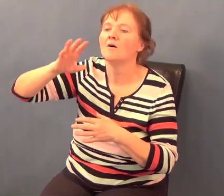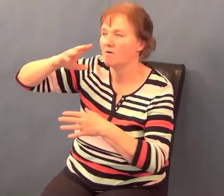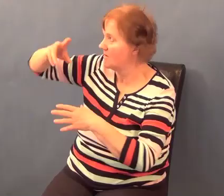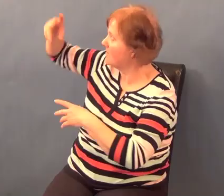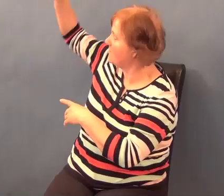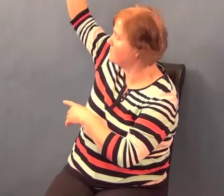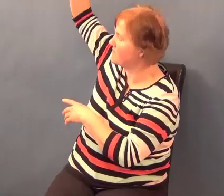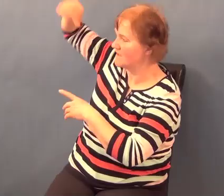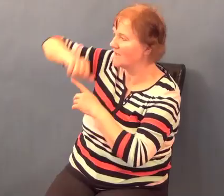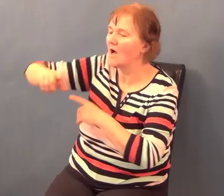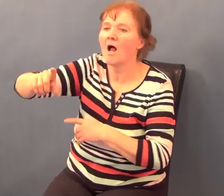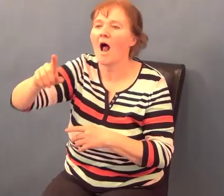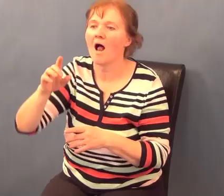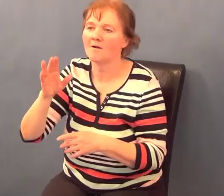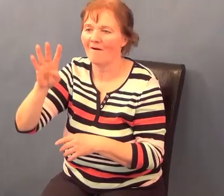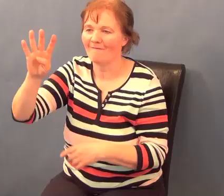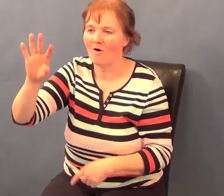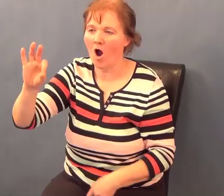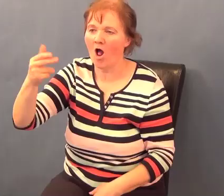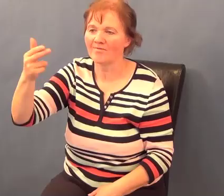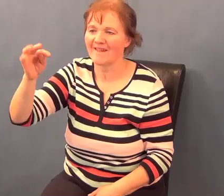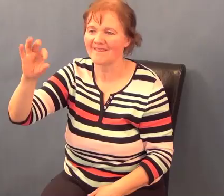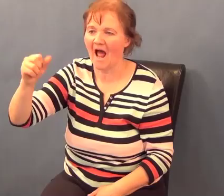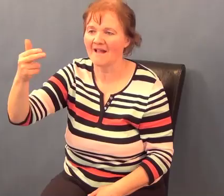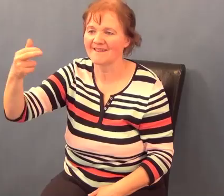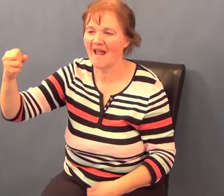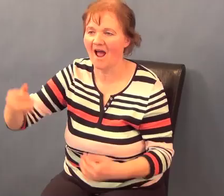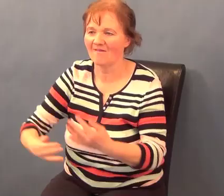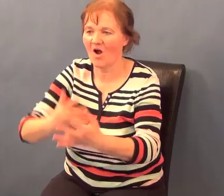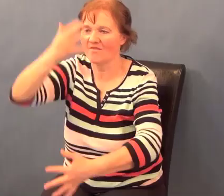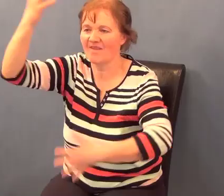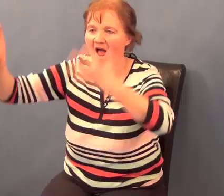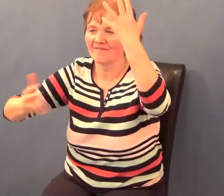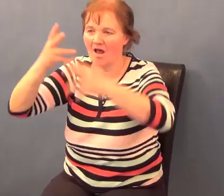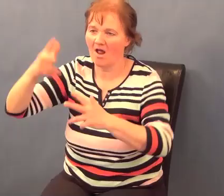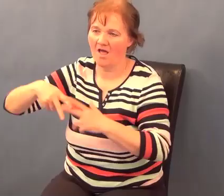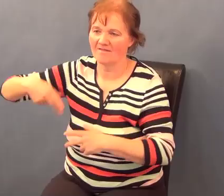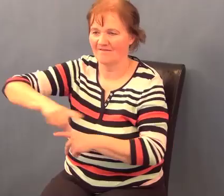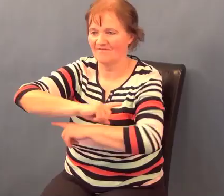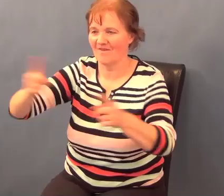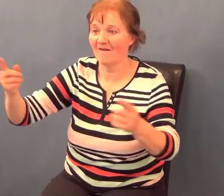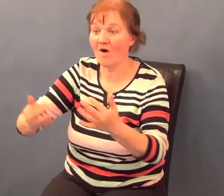Tam jest fontanna I koniom tam wejść nie wolno.